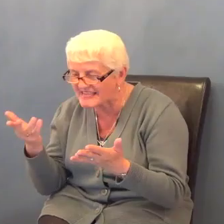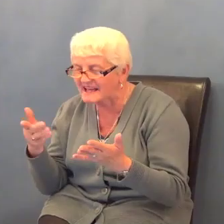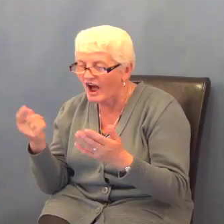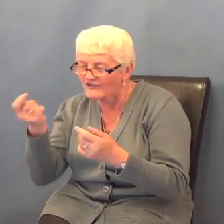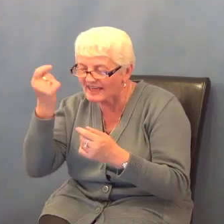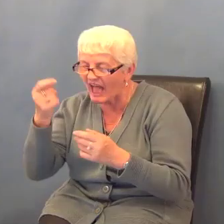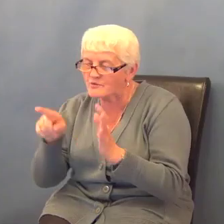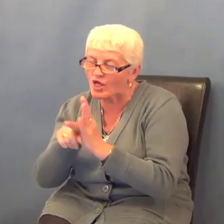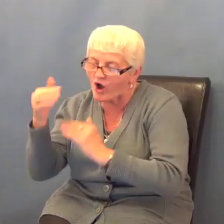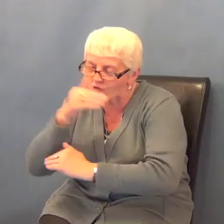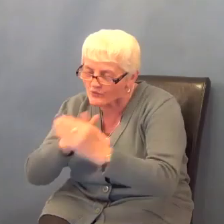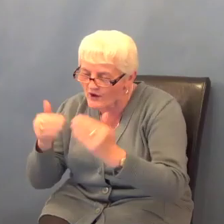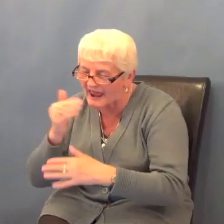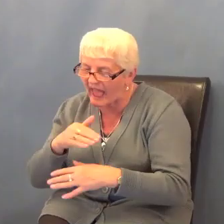Wyjazd w góry.